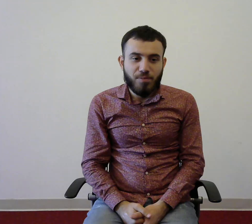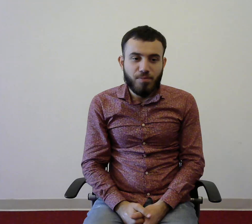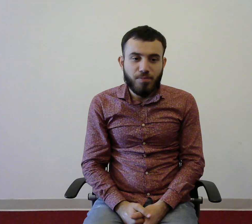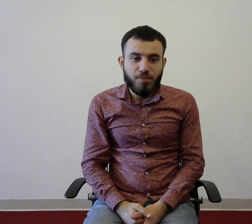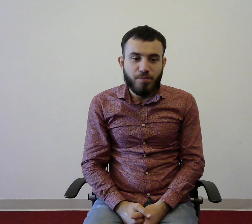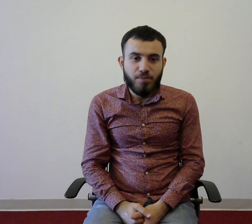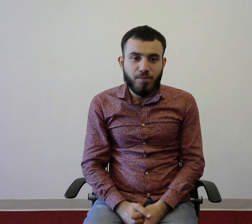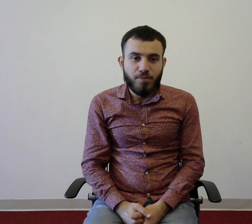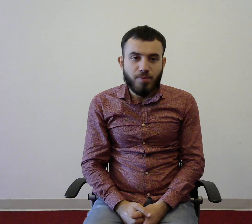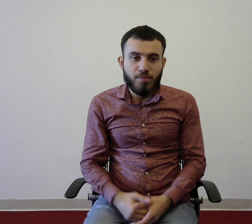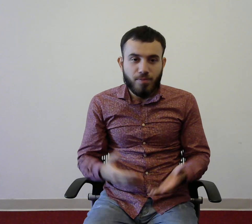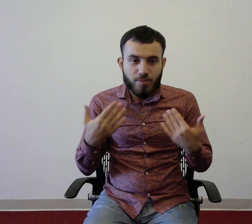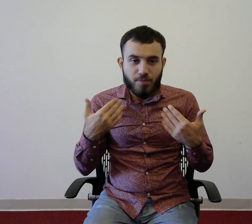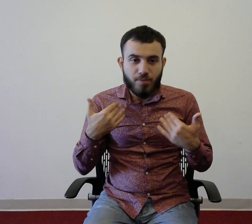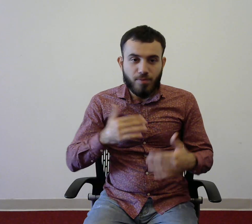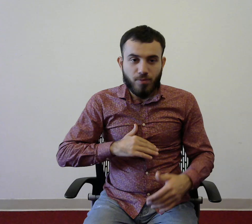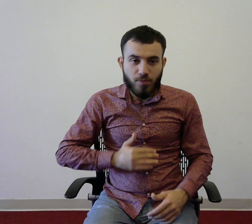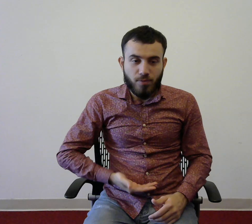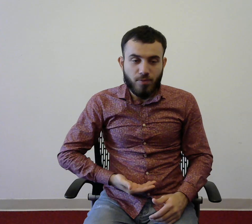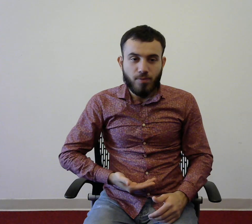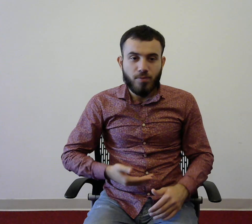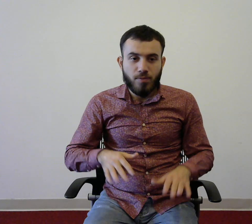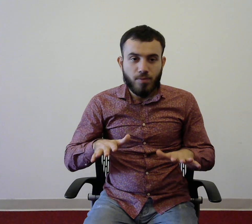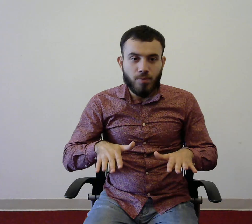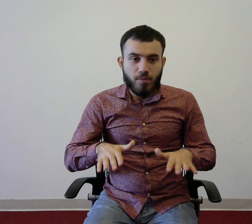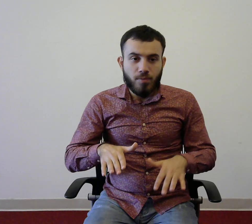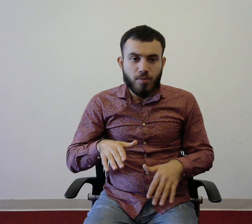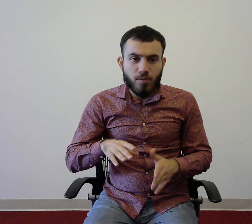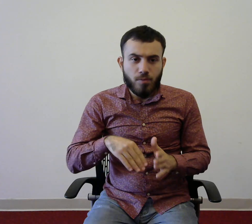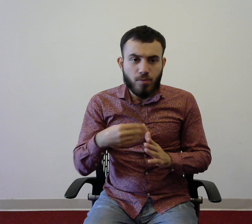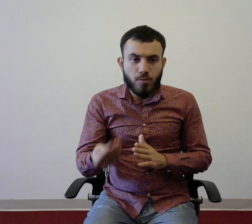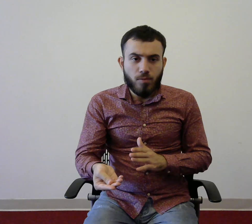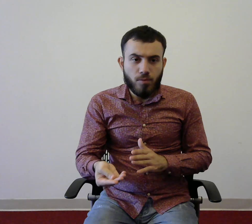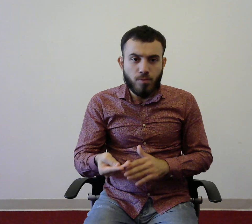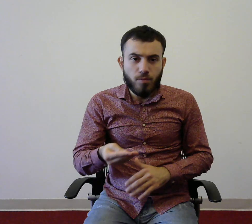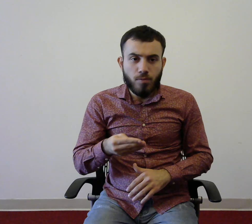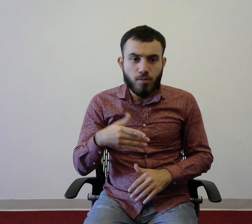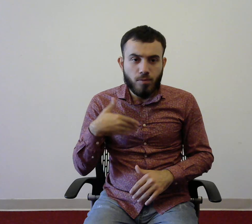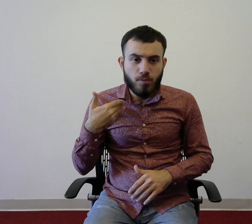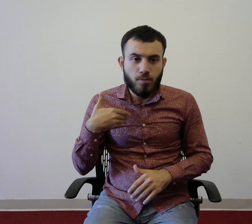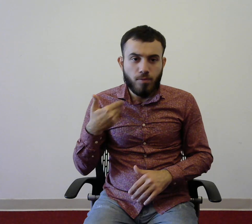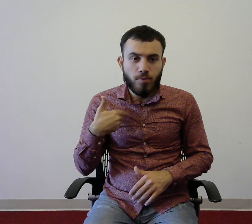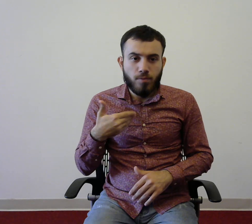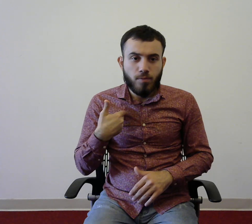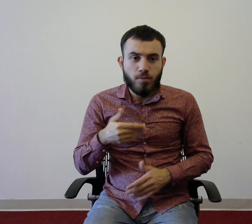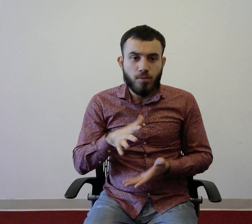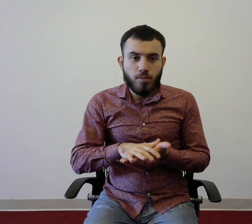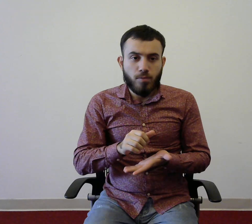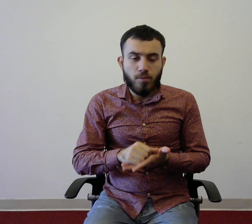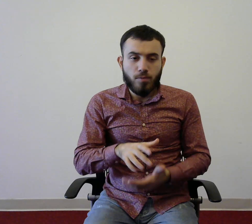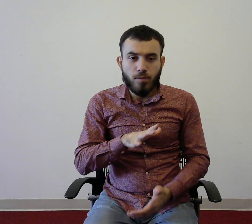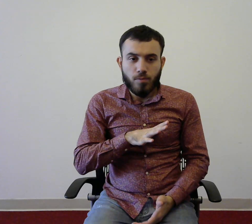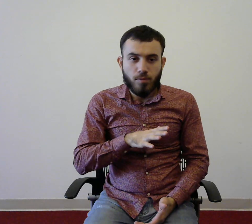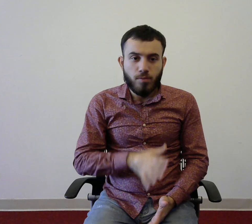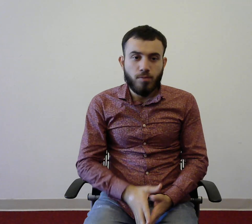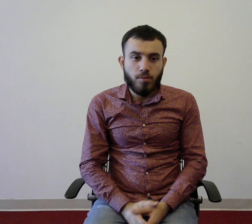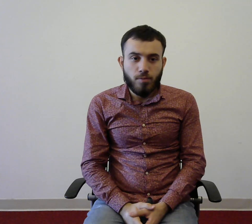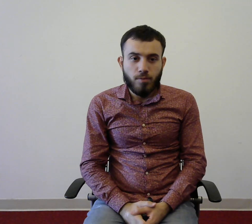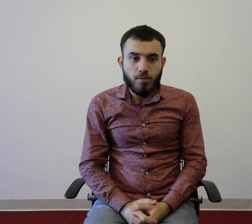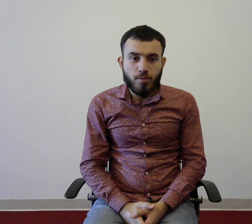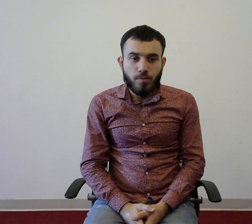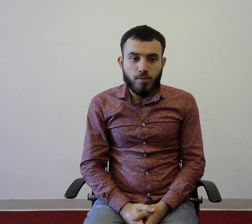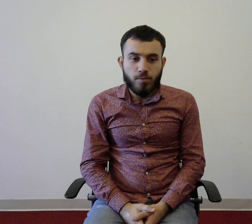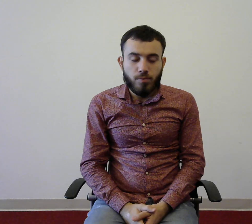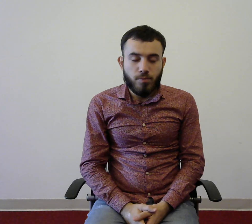Bağda yerə düşən meyvələr xarab olmuşdu